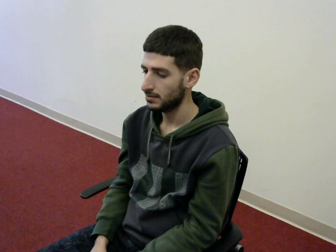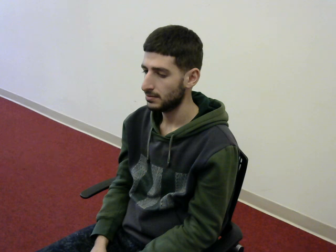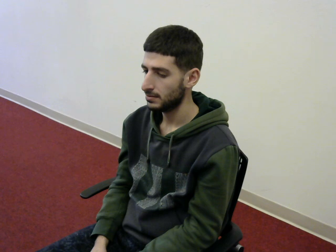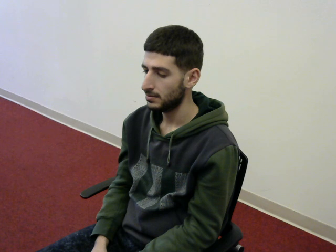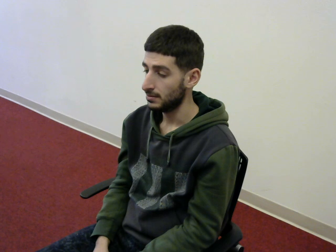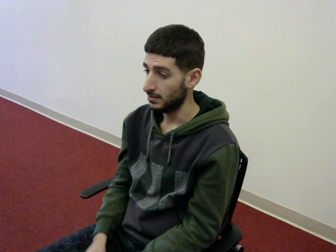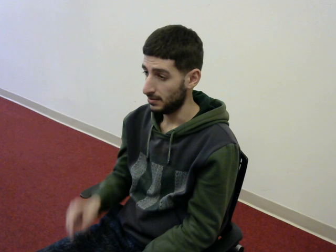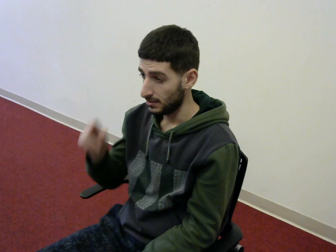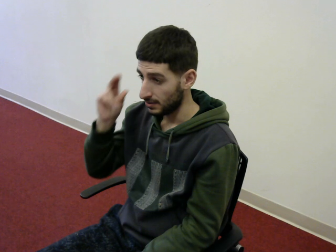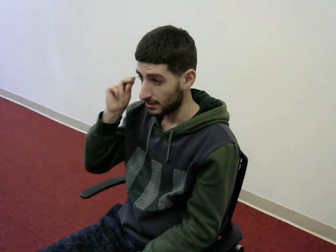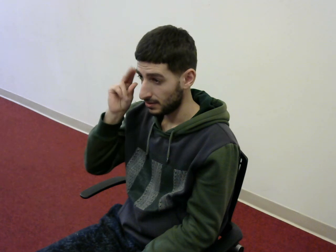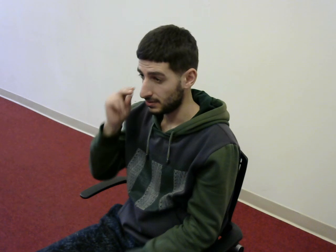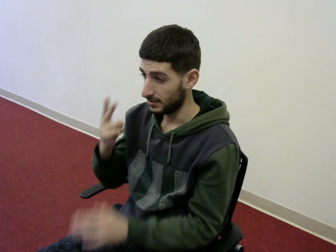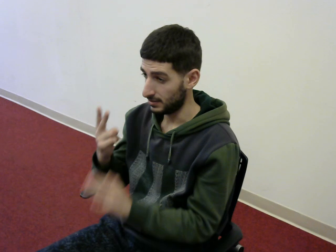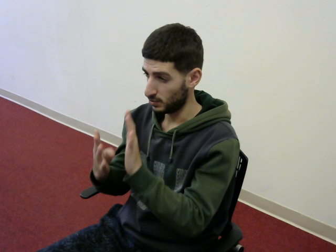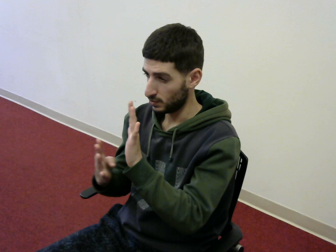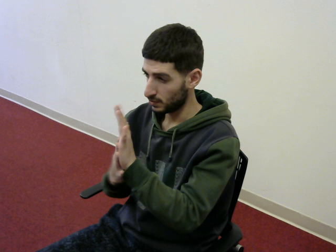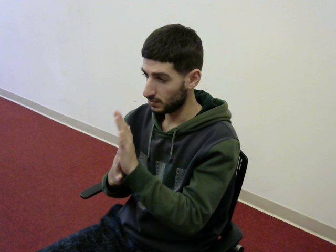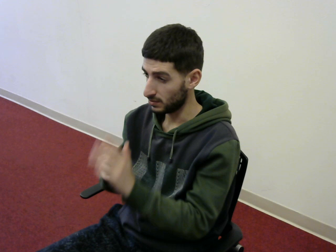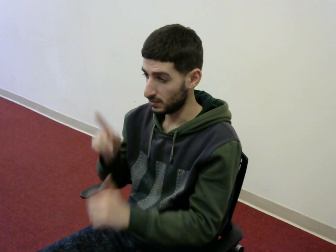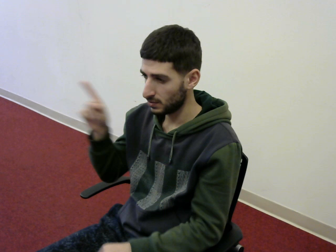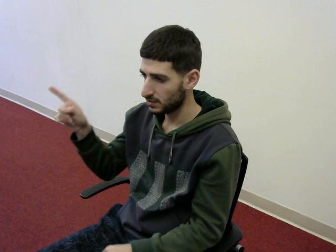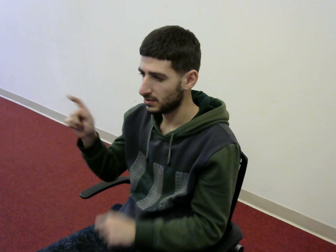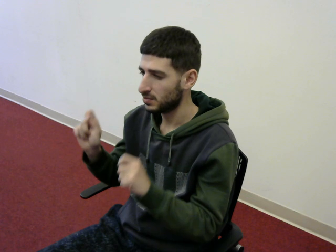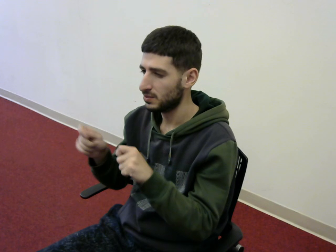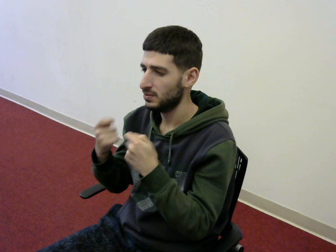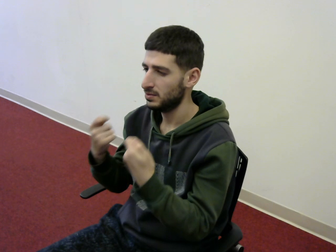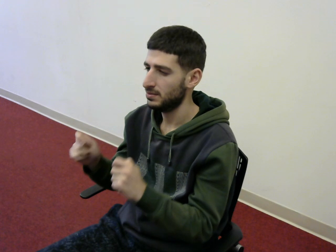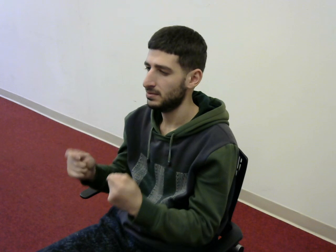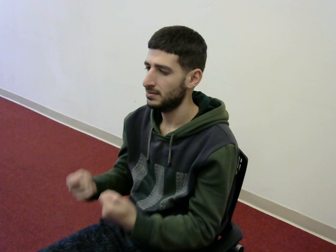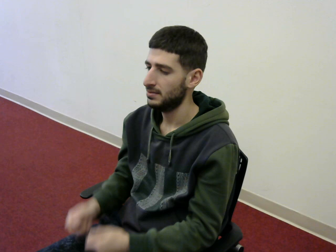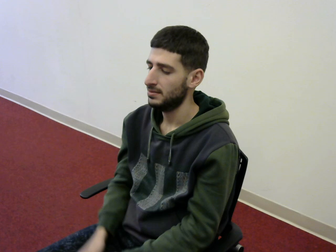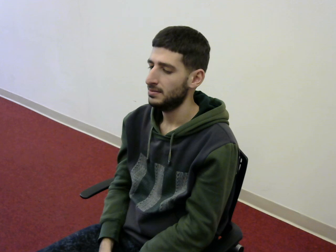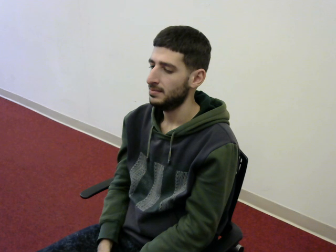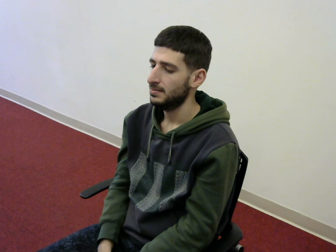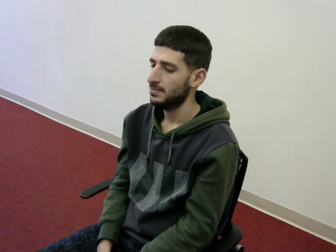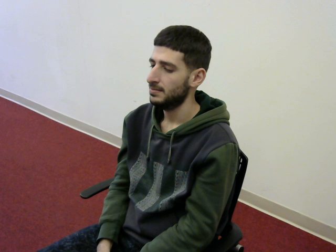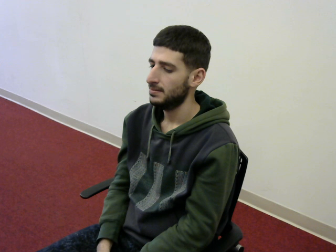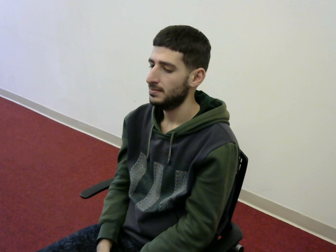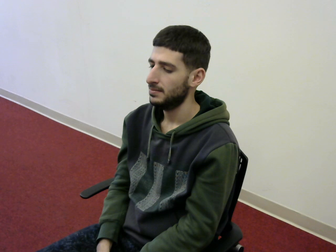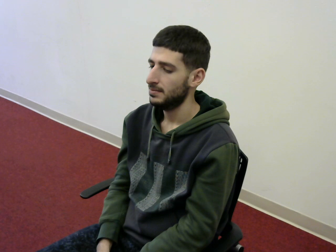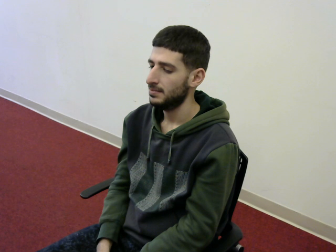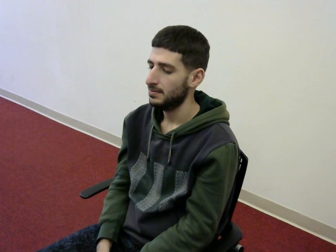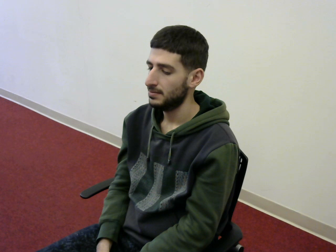Ayın 29-u onun toyudur